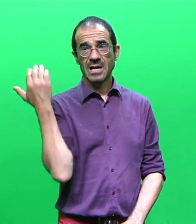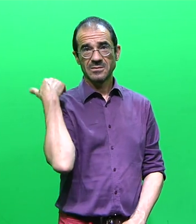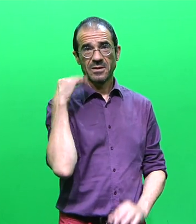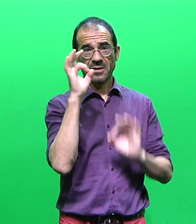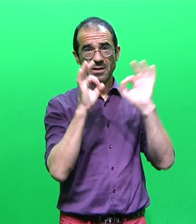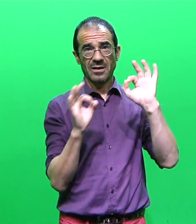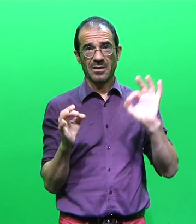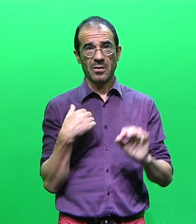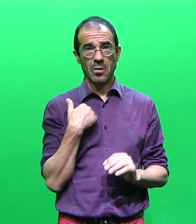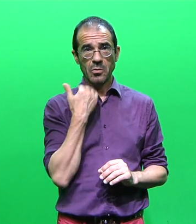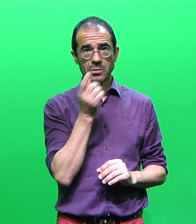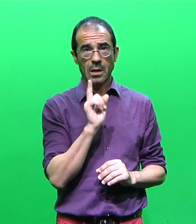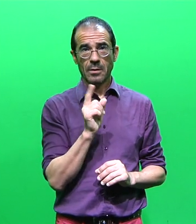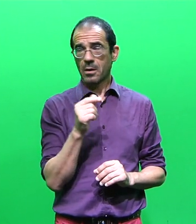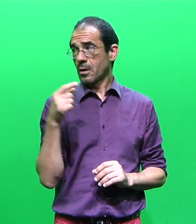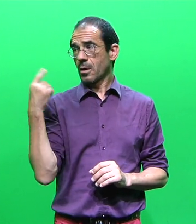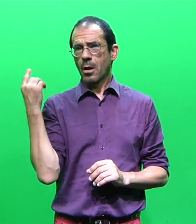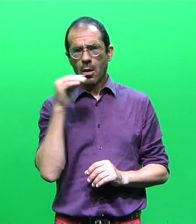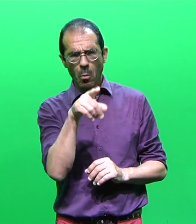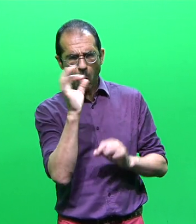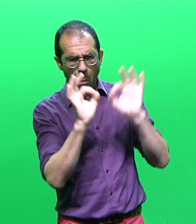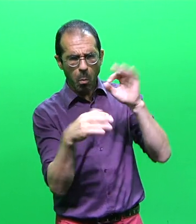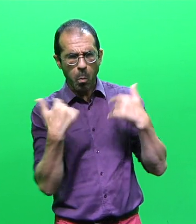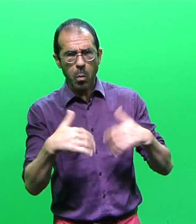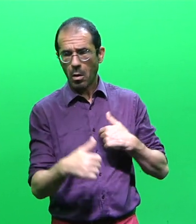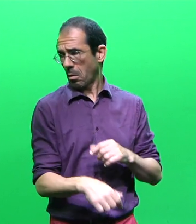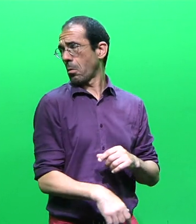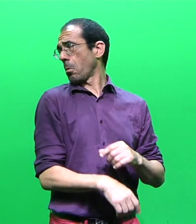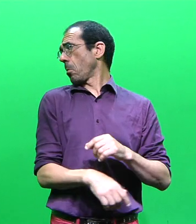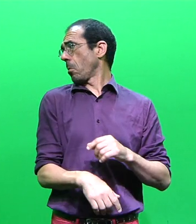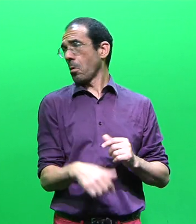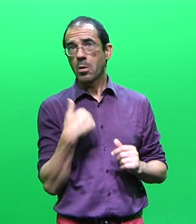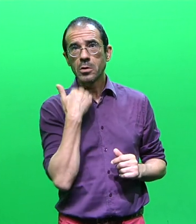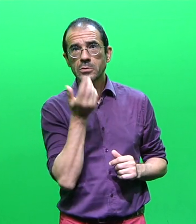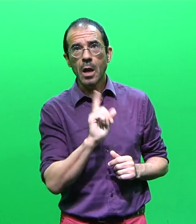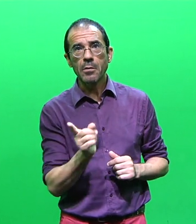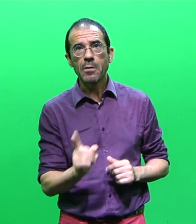No sabia que tenia taques a l'esquena, em van avisar que tenia taques i jo no ho sabia.